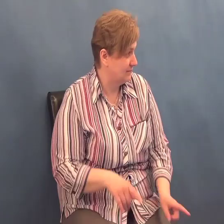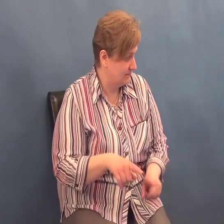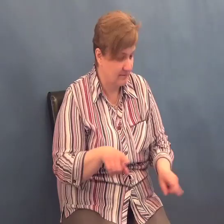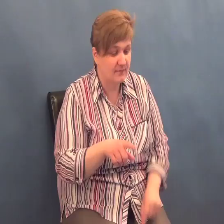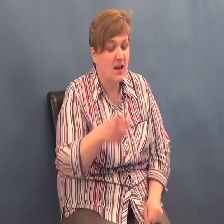Znak.